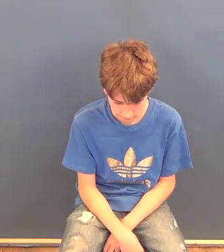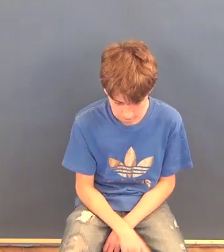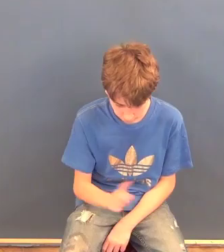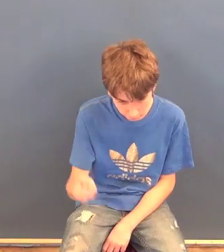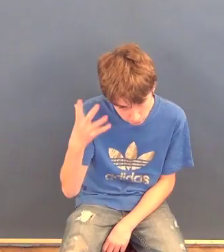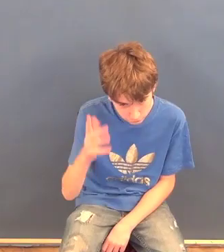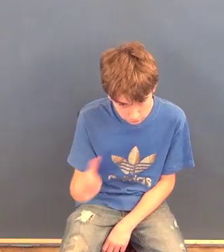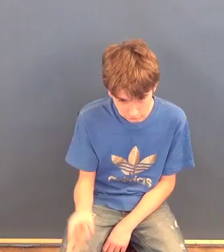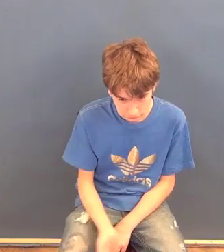Nie wolno brać prysznica.